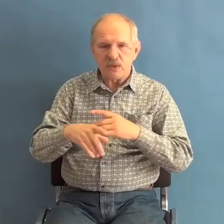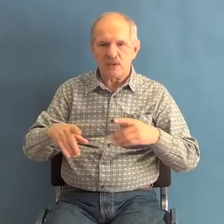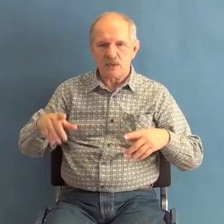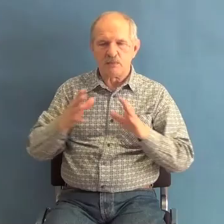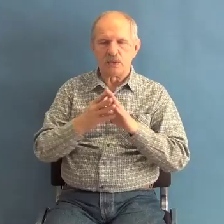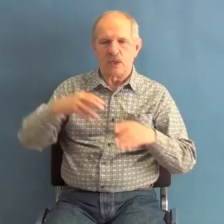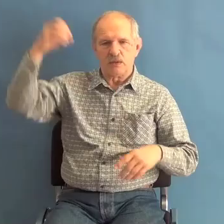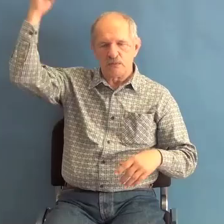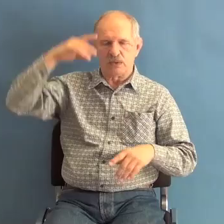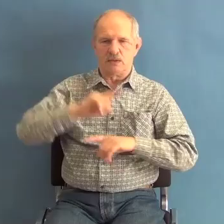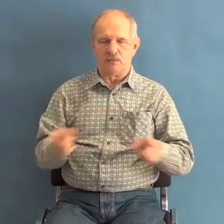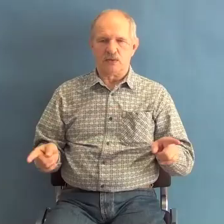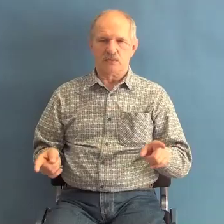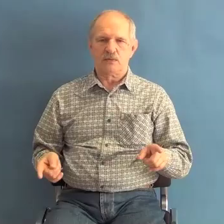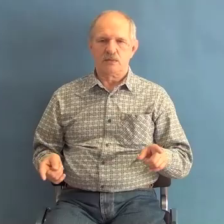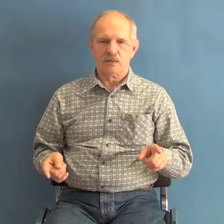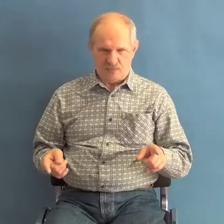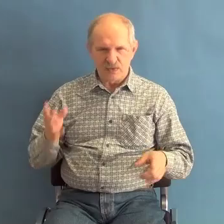Dlatego jest zakaz brania prysznica.